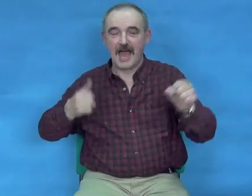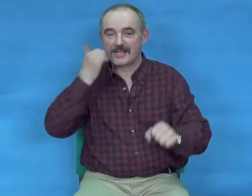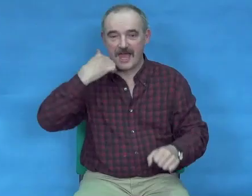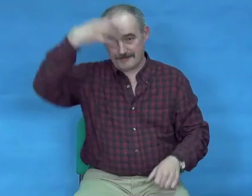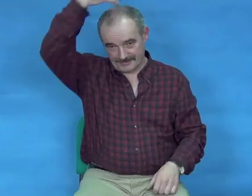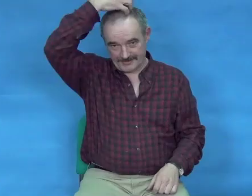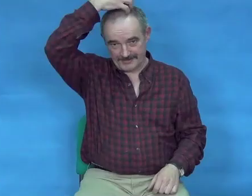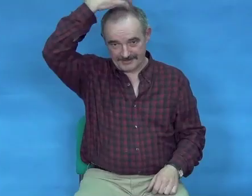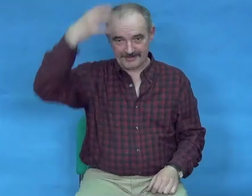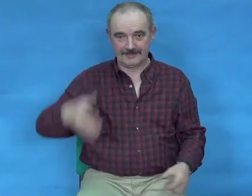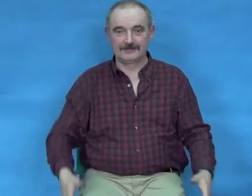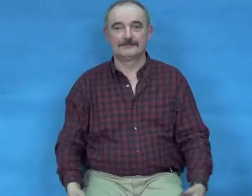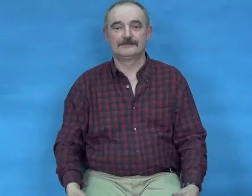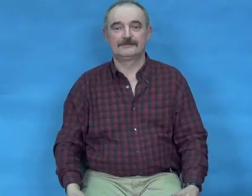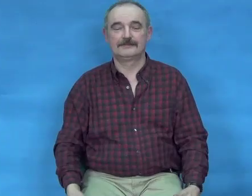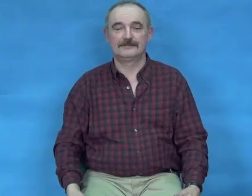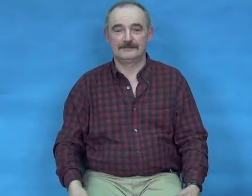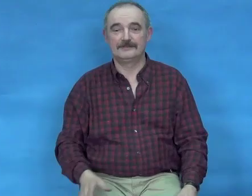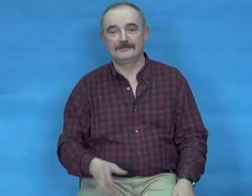Ma jabłko na głowie i stoi na baczność.